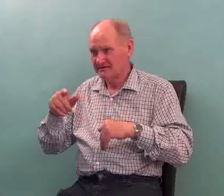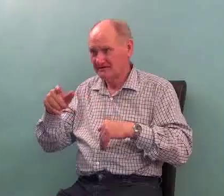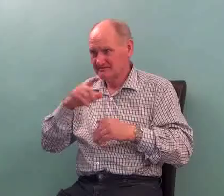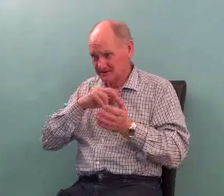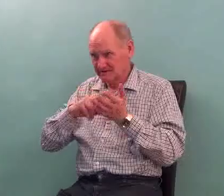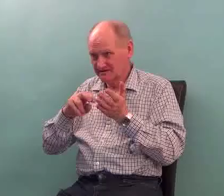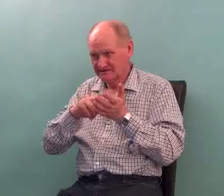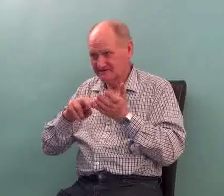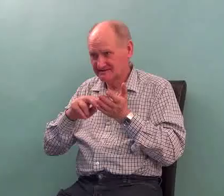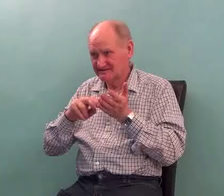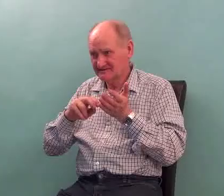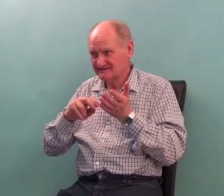Szedłeś pieszo?